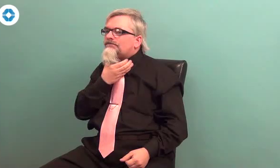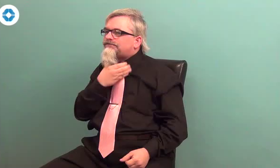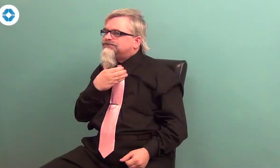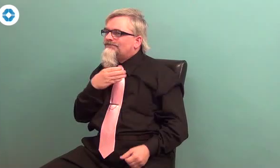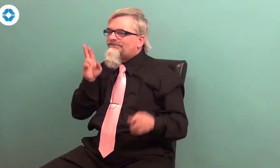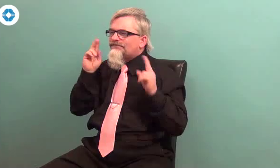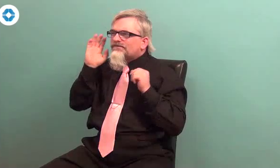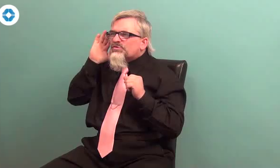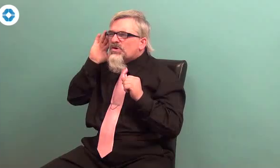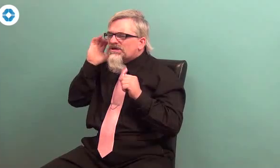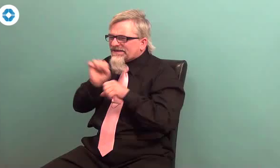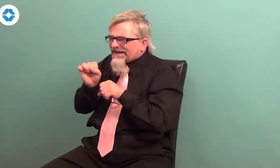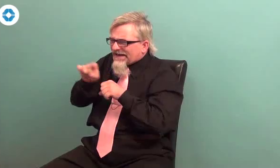Słyszy ten dźwięk i myśli, że żaba jest gdzieś blisko.